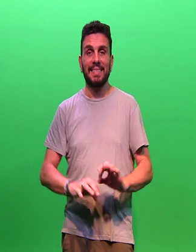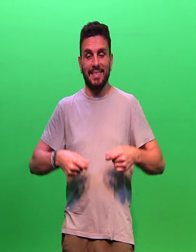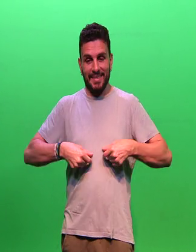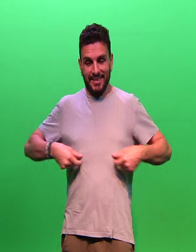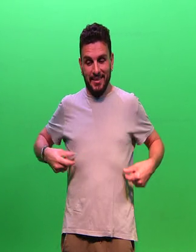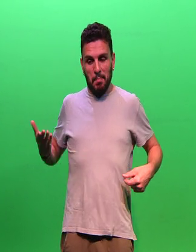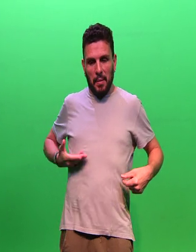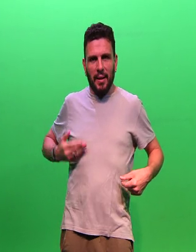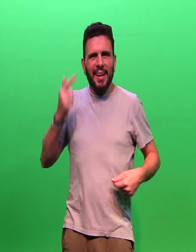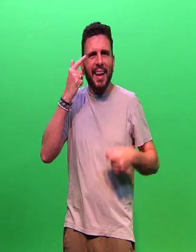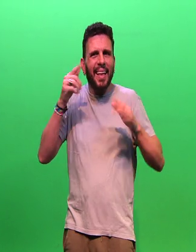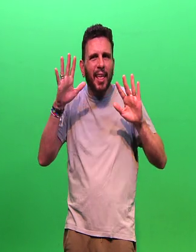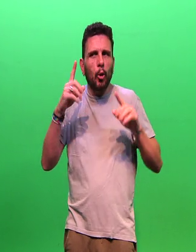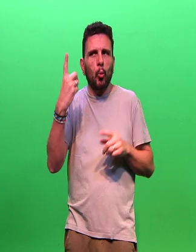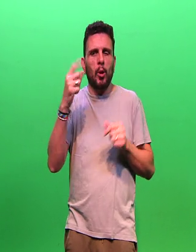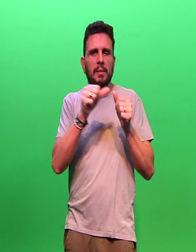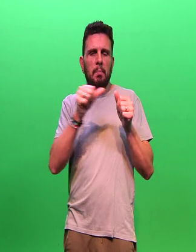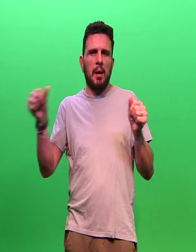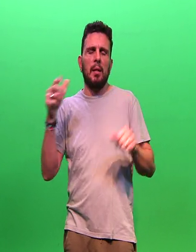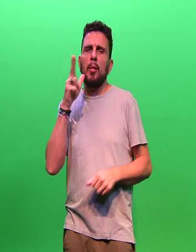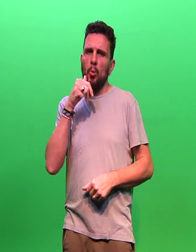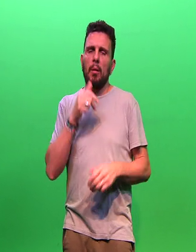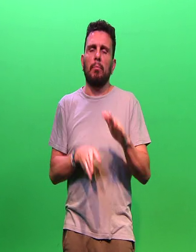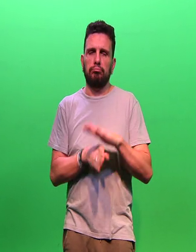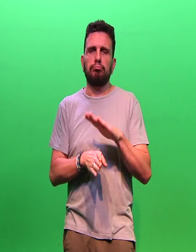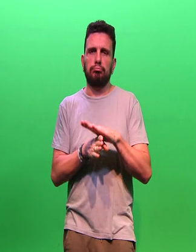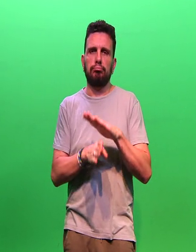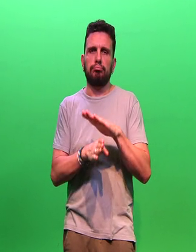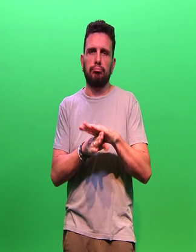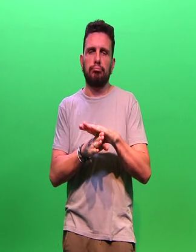Em vaig donar un cop a la costella, crec que fa una setmana, i encara em fa mal.